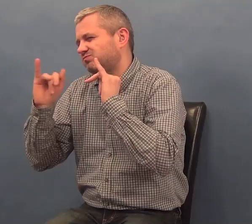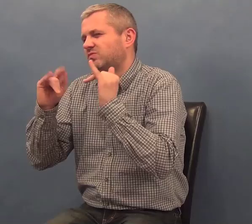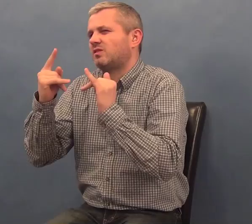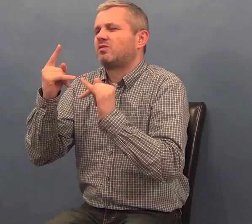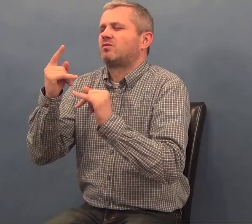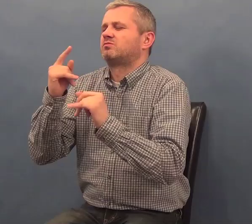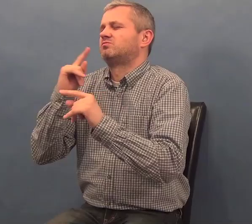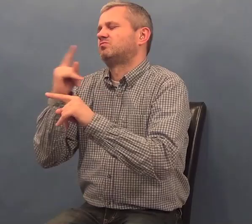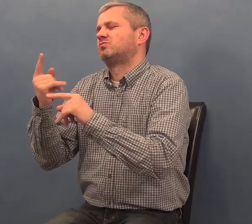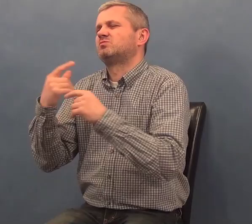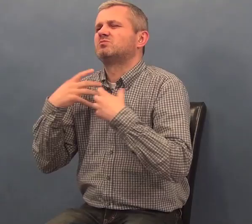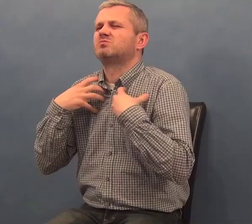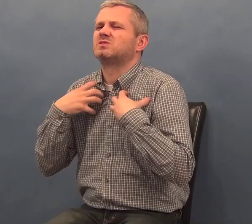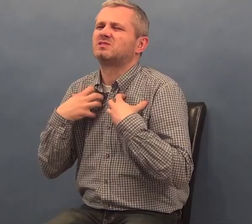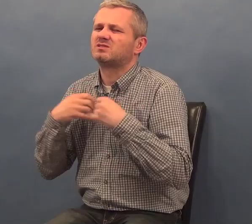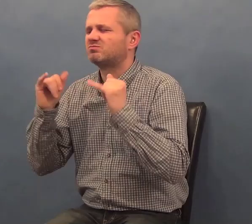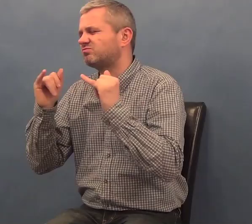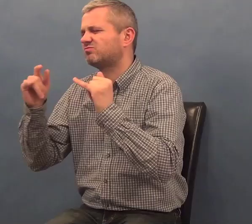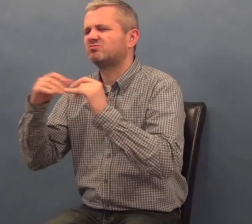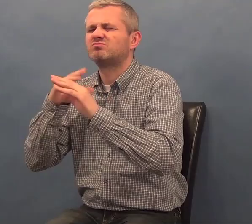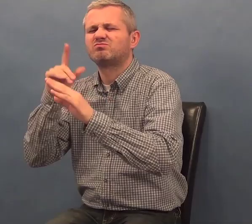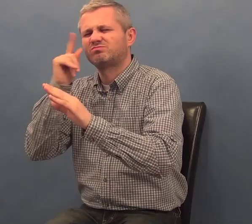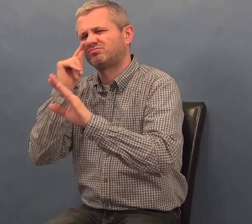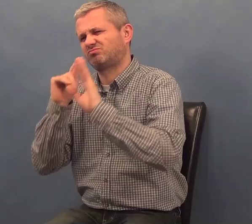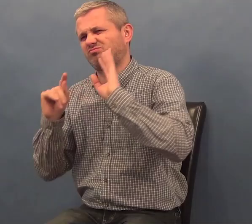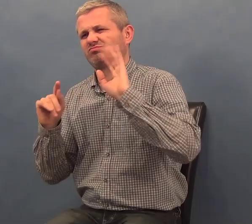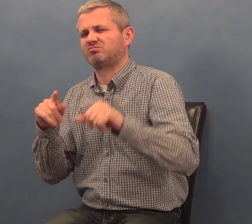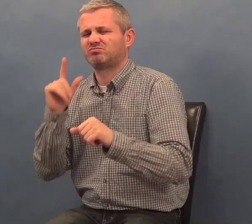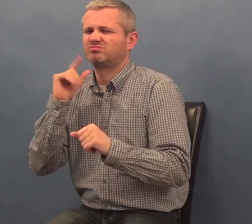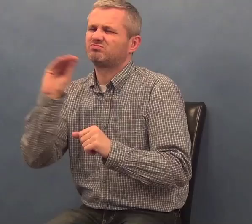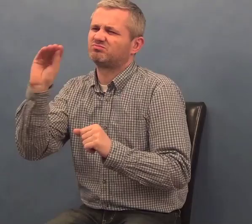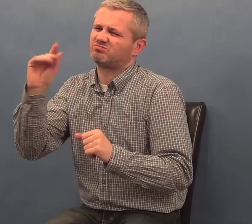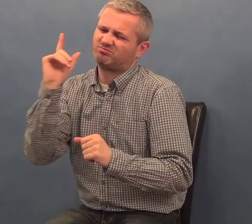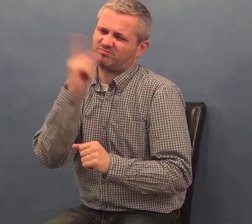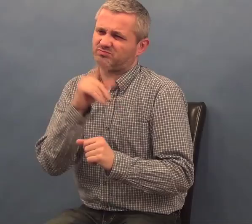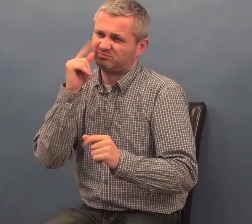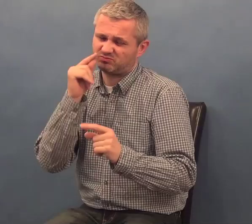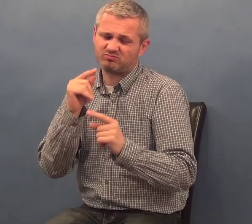A jeden z nich jest bardzo zmęczony, śpiący, więc mówi do nich, że idzie spać.